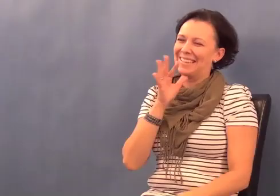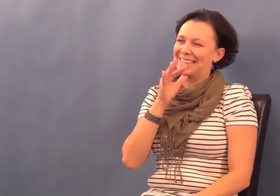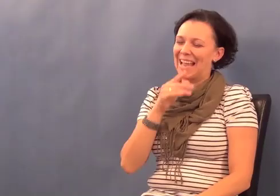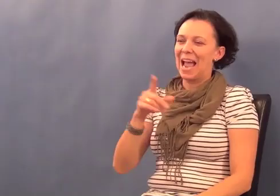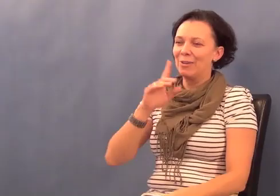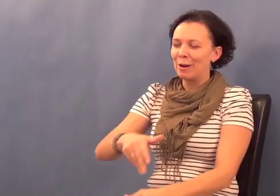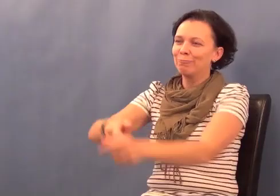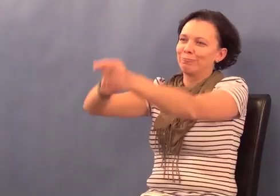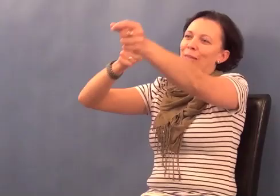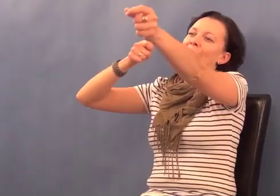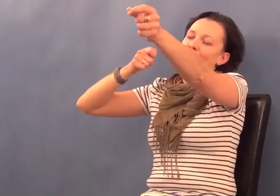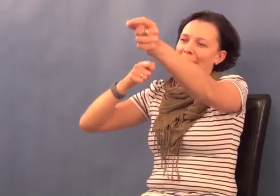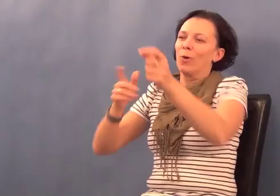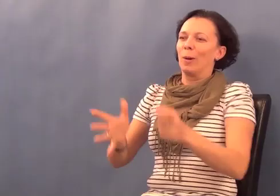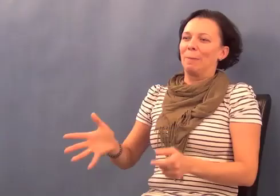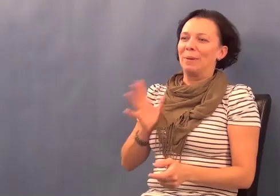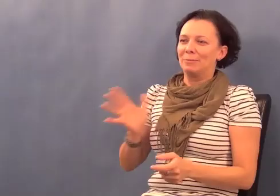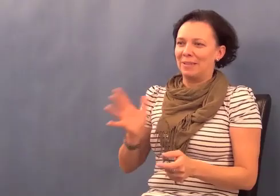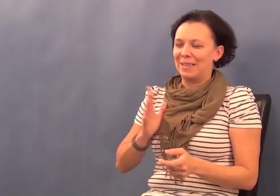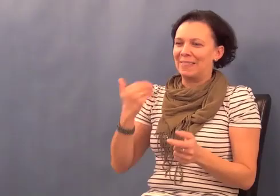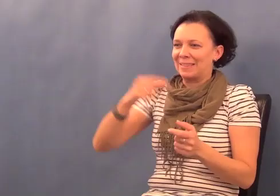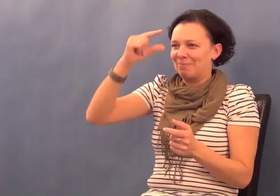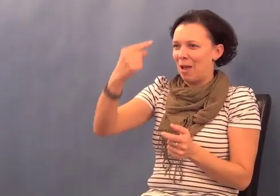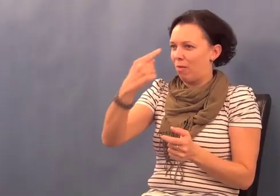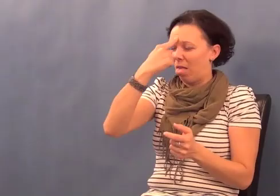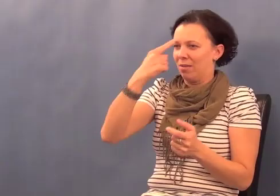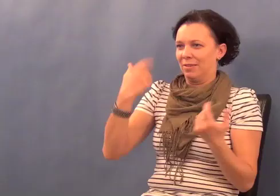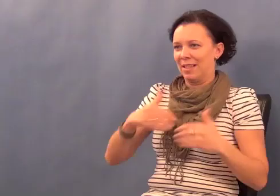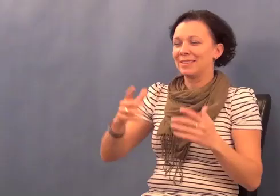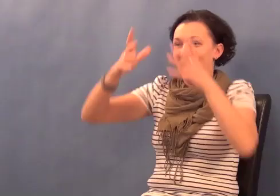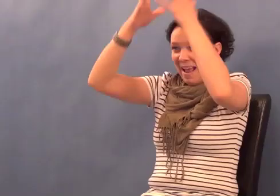Uśmiecha się, a chłopak strzela, jest bezpiecznie, bo jakby było małe to można trafić w czoło, a tego by nie chciał.